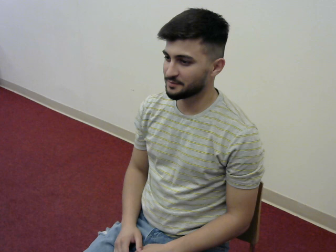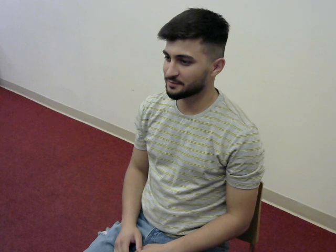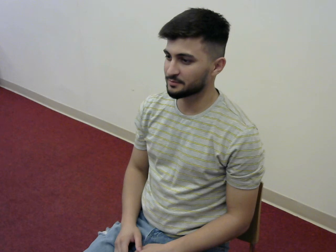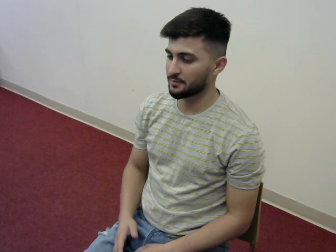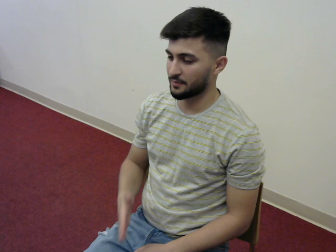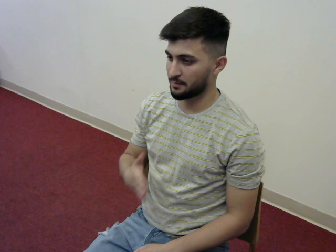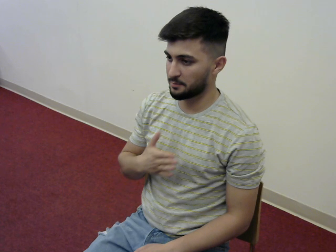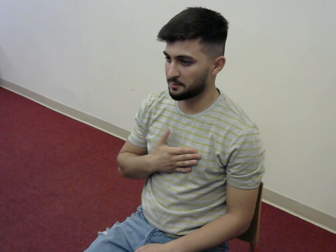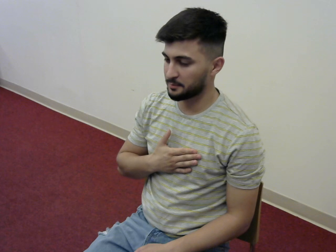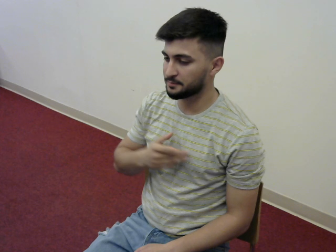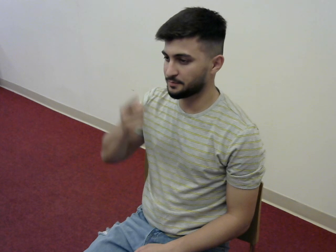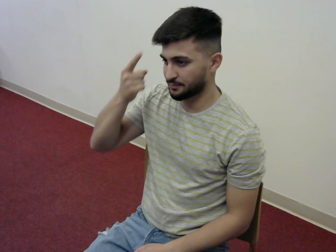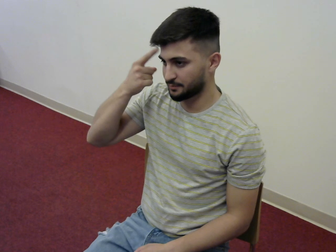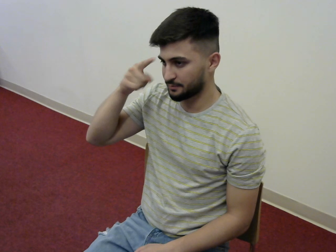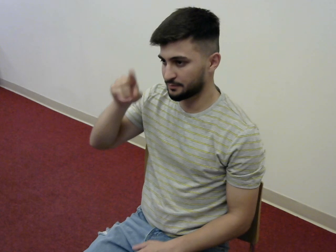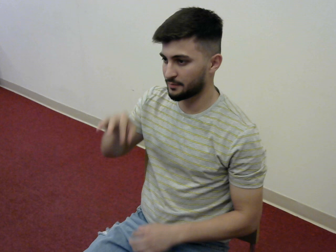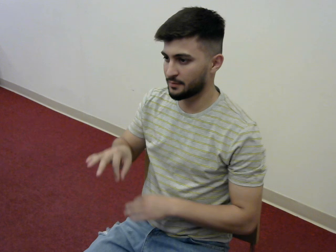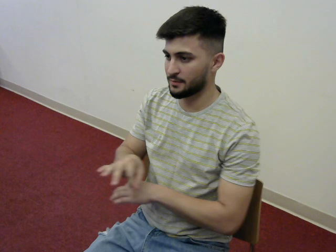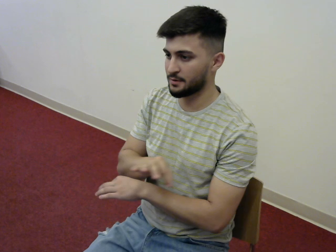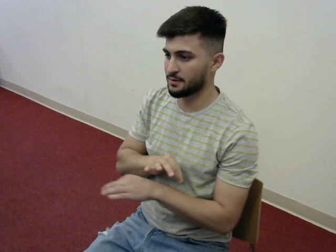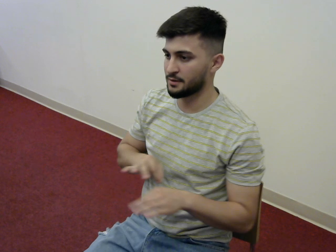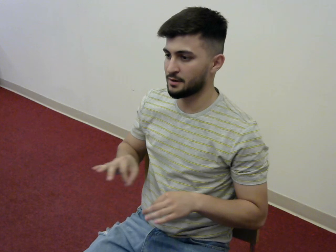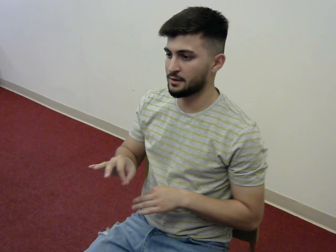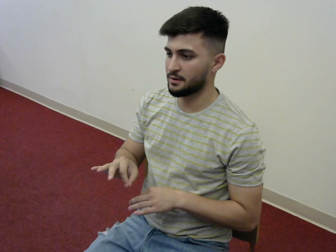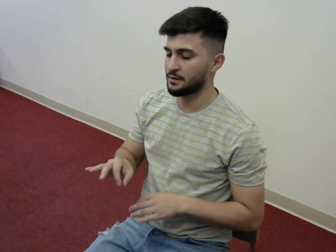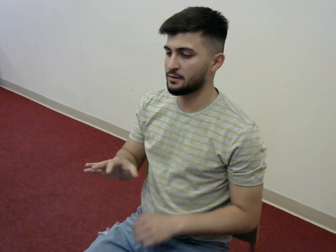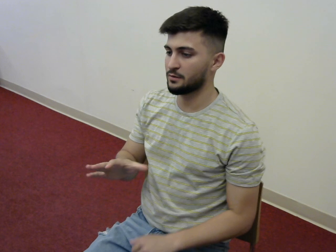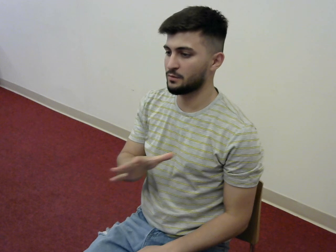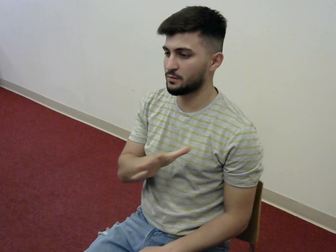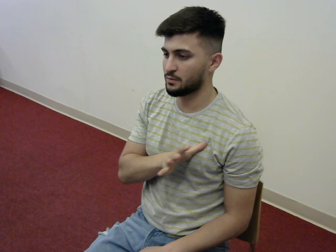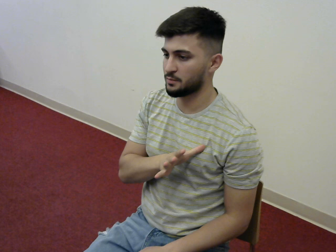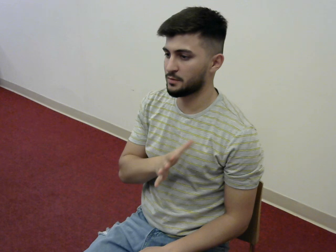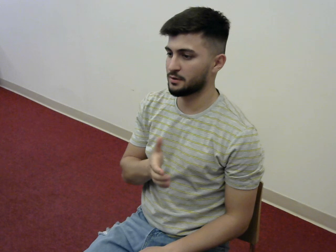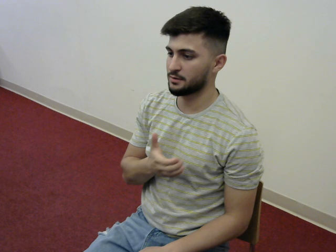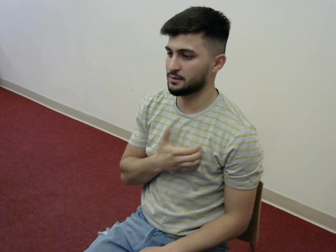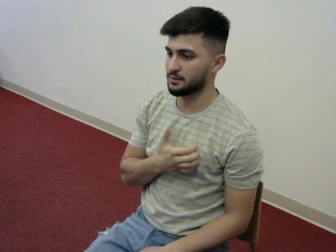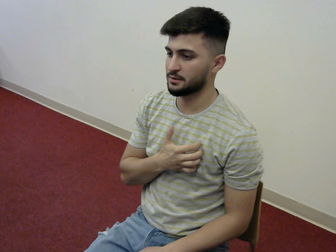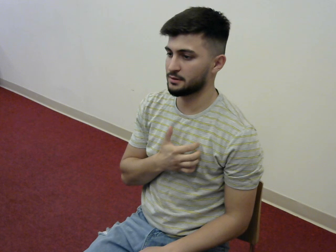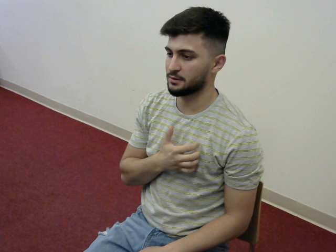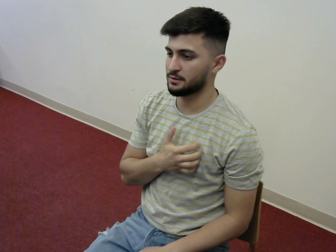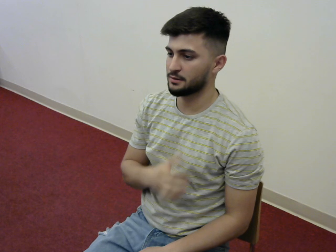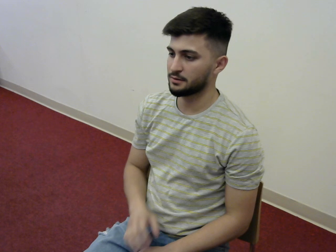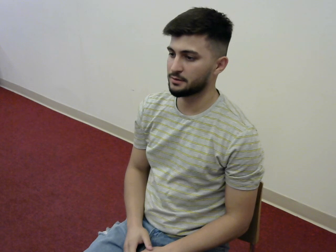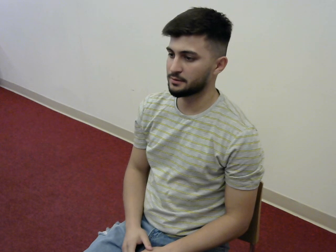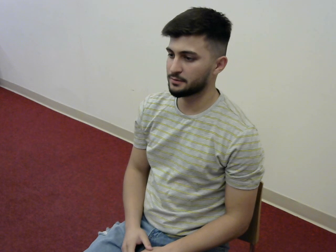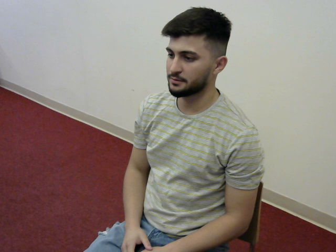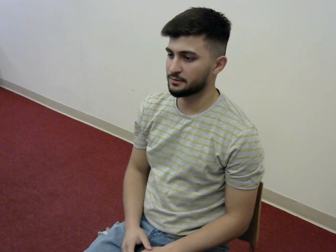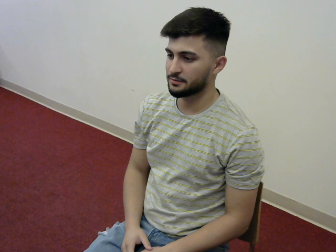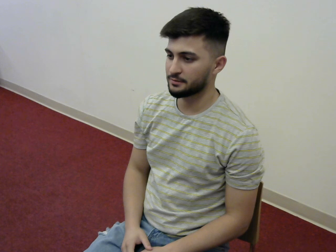Mən dizayner olmaq istəyirəm